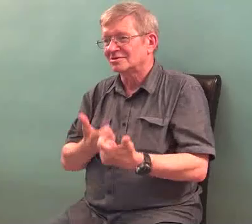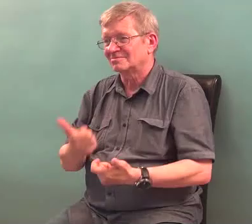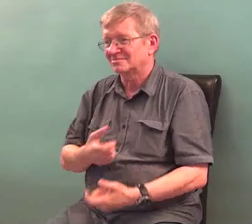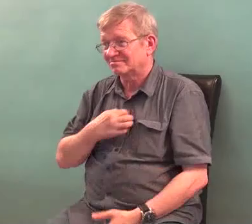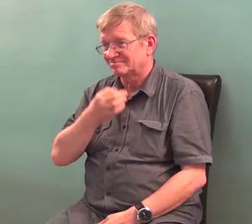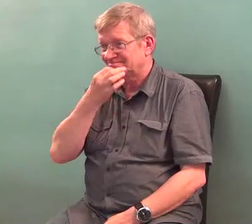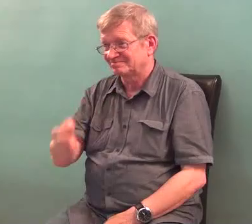Ja cię pytam.